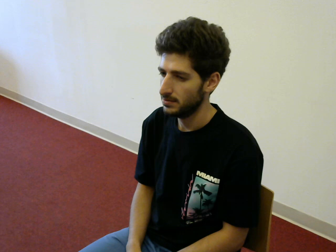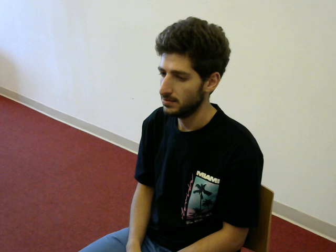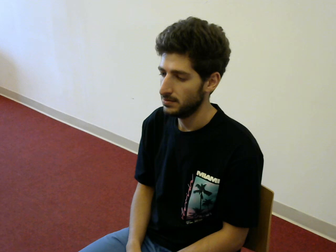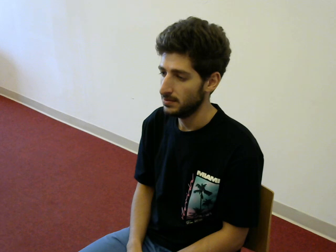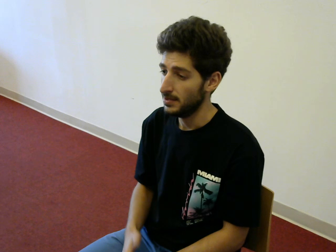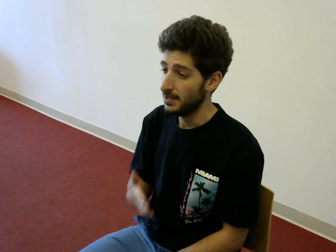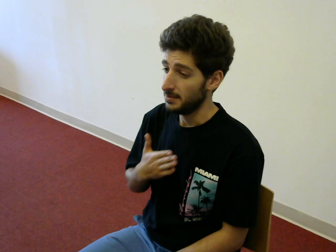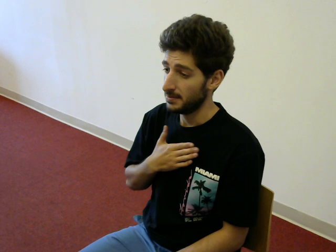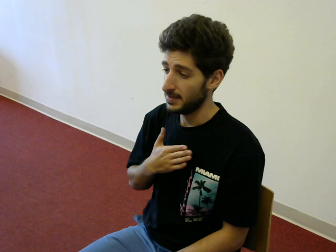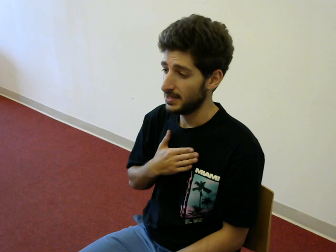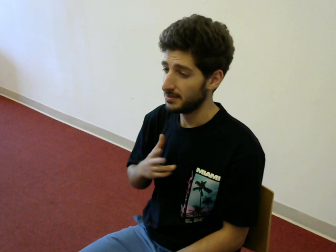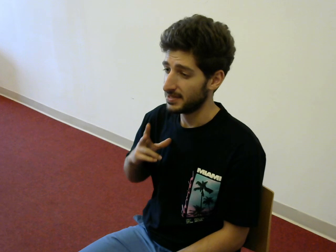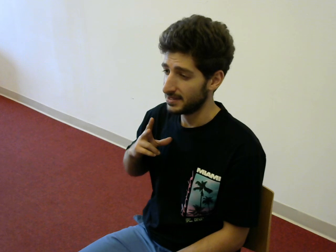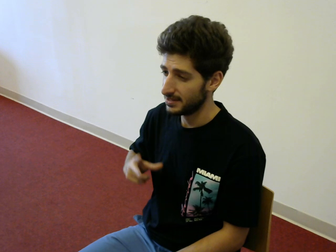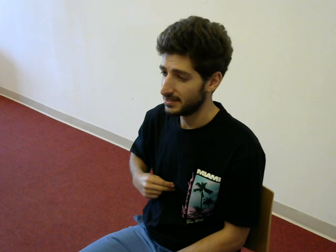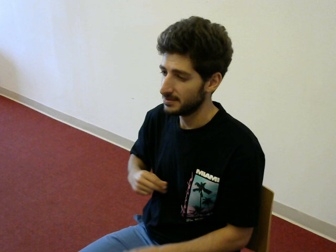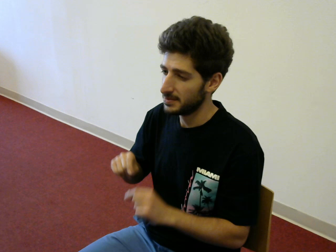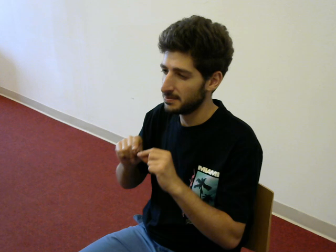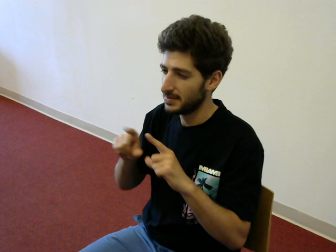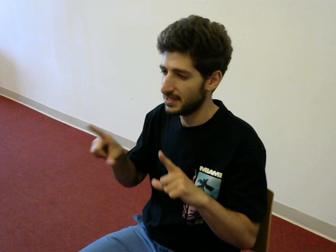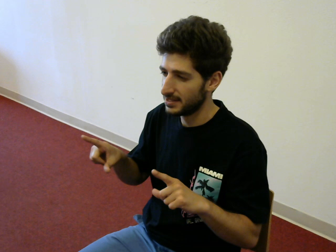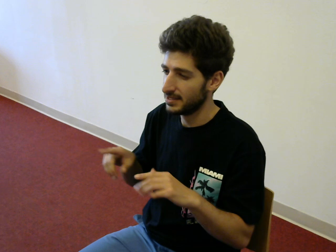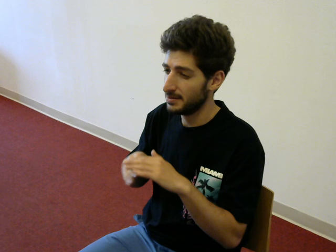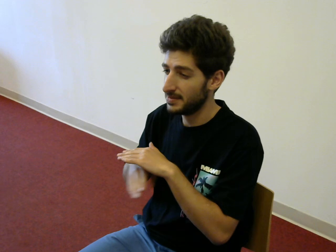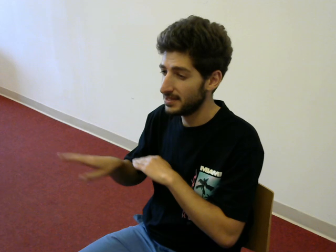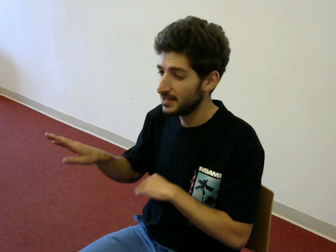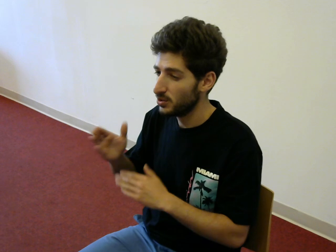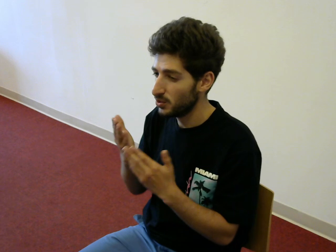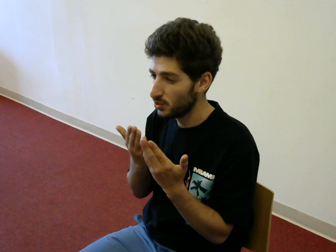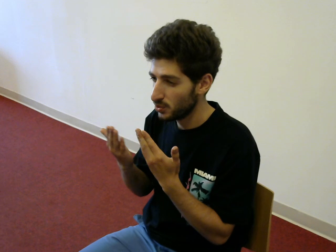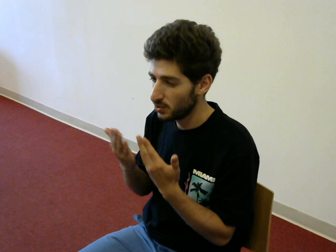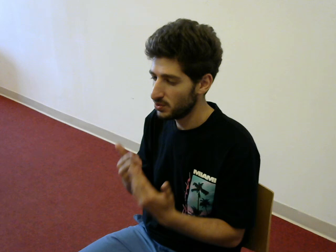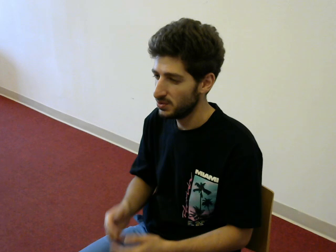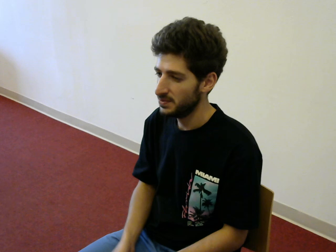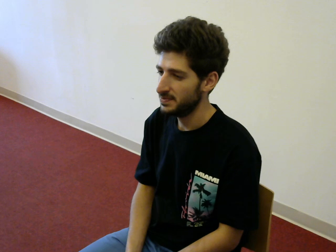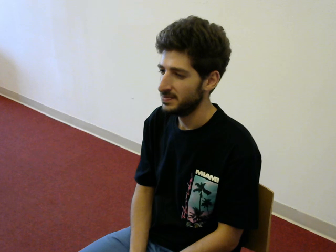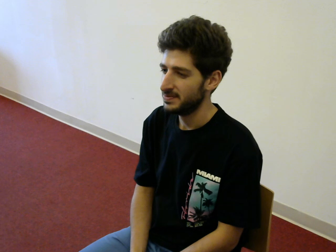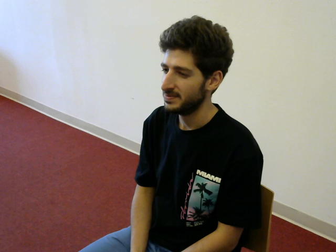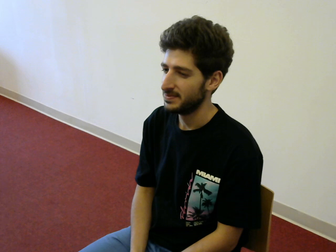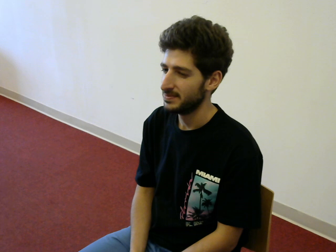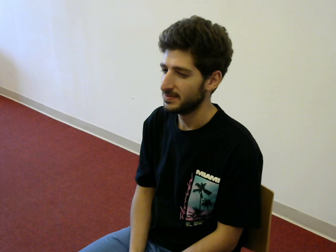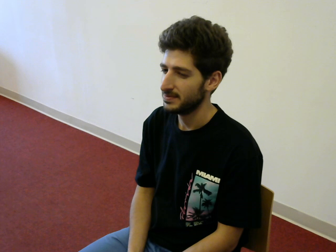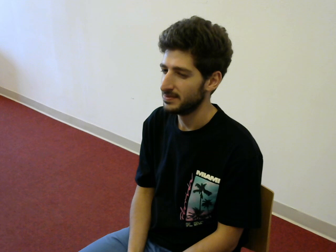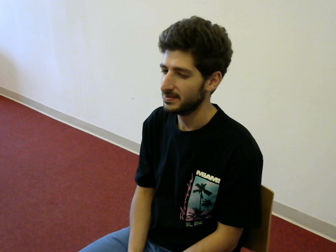Mənim qızım məktəbə gedir, oxuyur